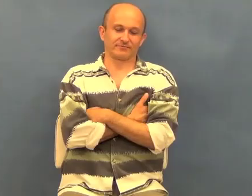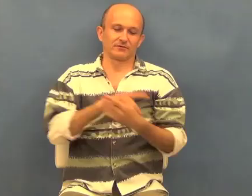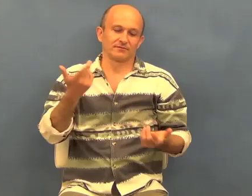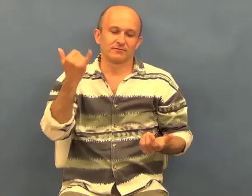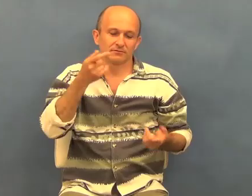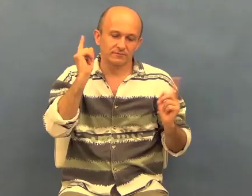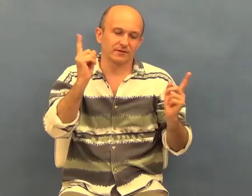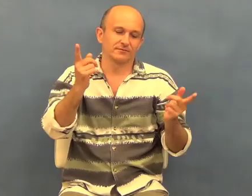Ja zawsze uważam.